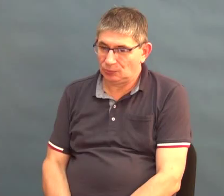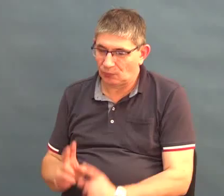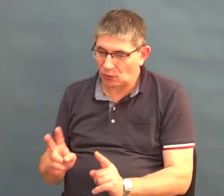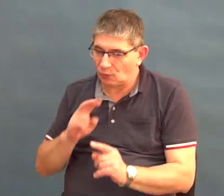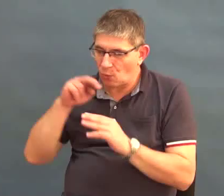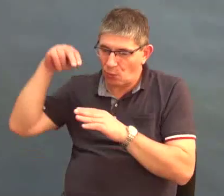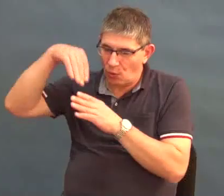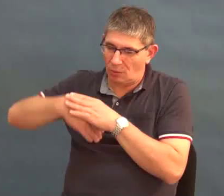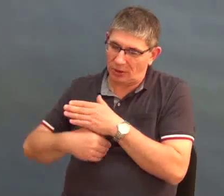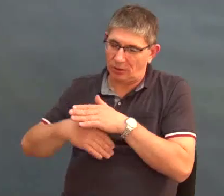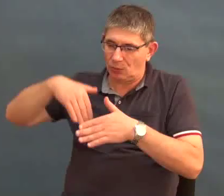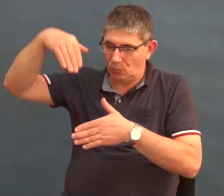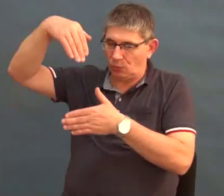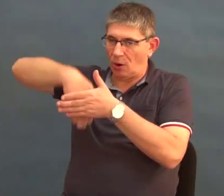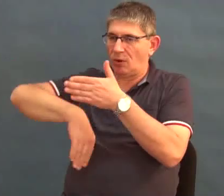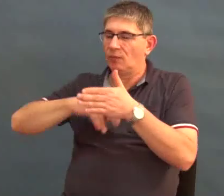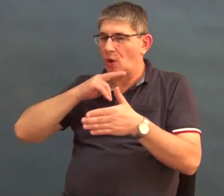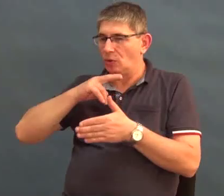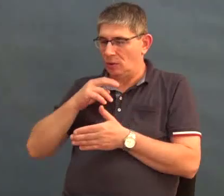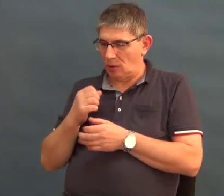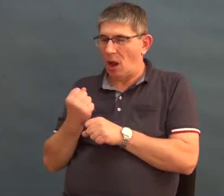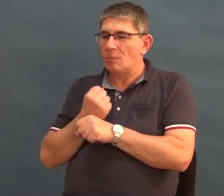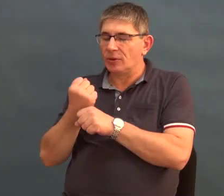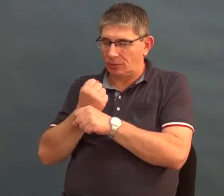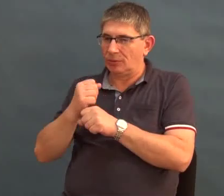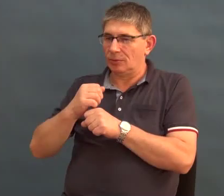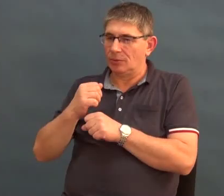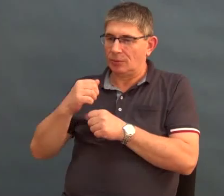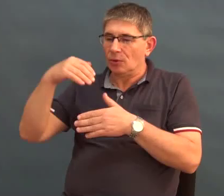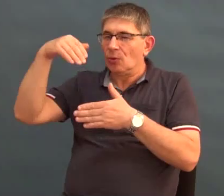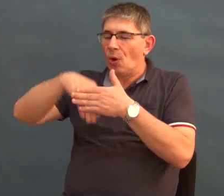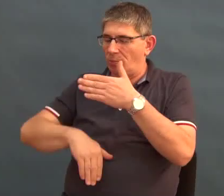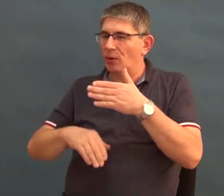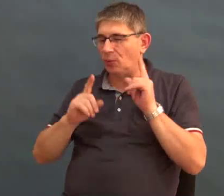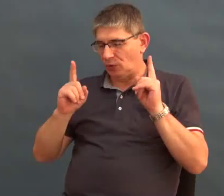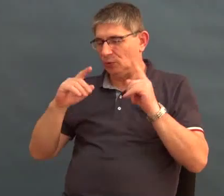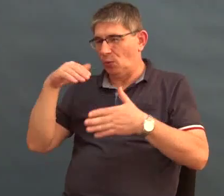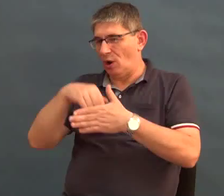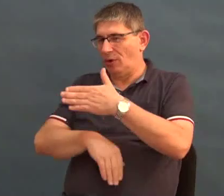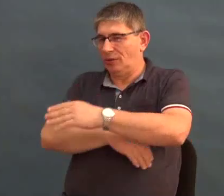Trzeba uważać, żeby się nie utopić, bo mogą być kamienie w wodzie.